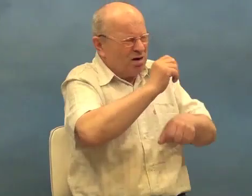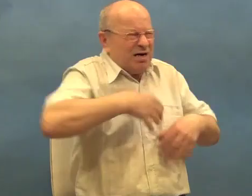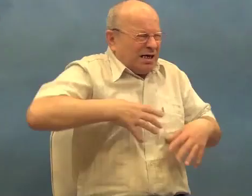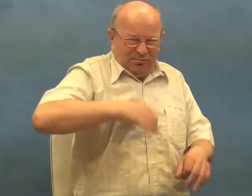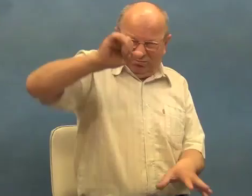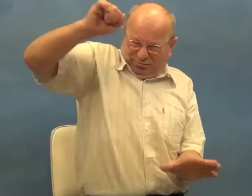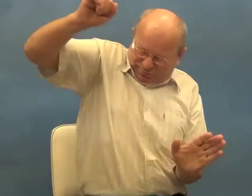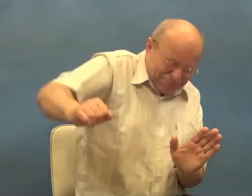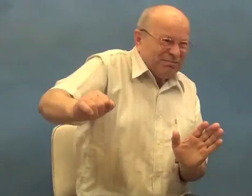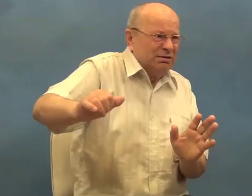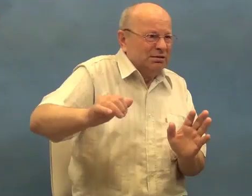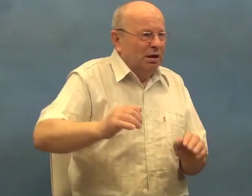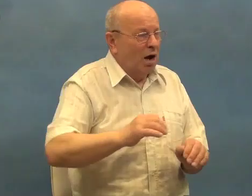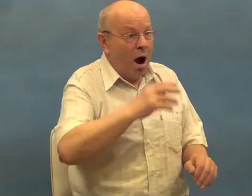Miś się denerwuje i wyłącza go.